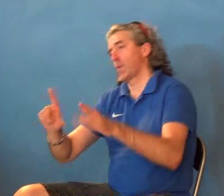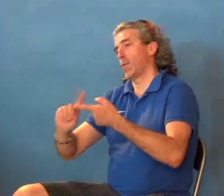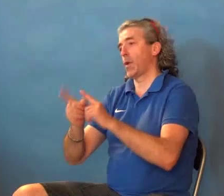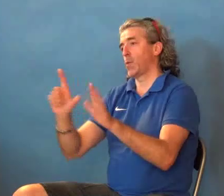Siódma.